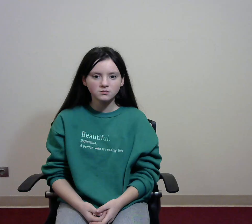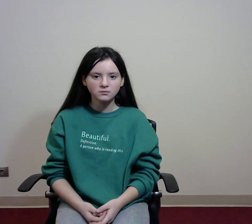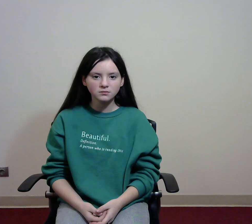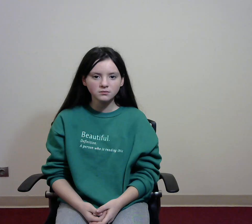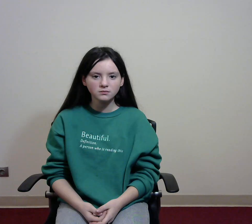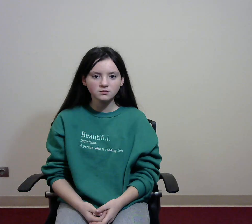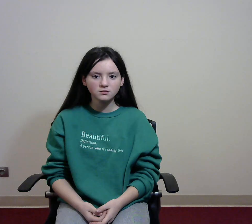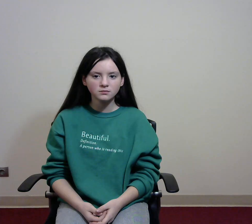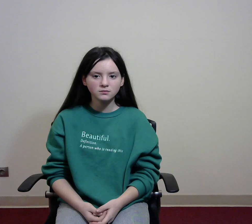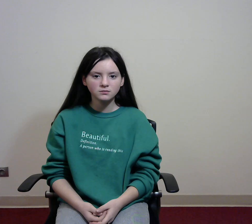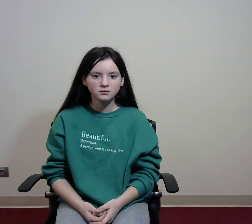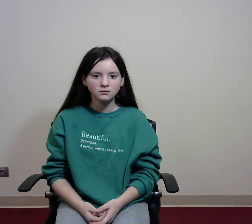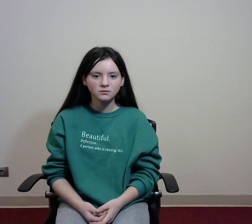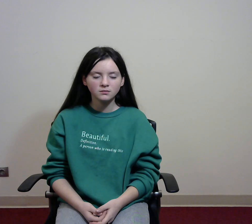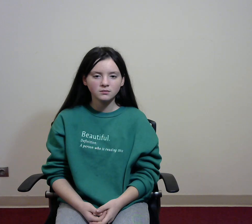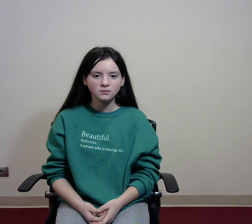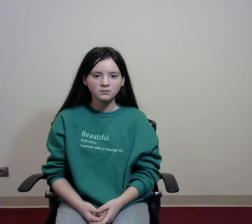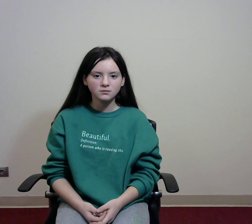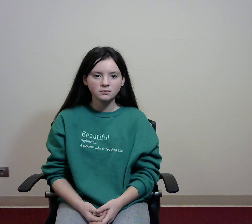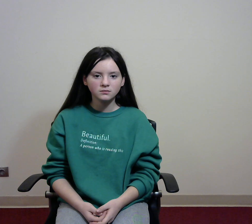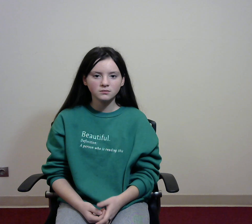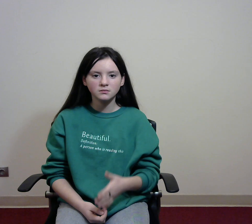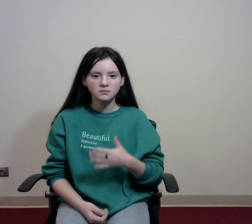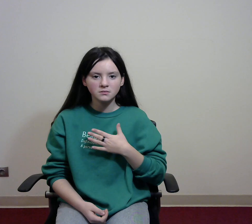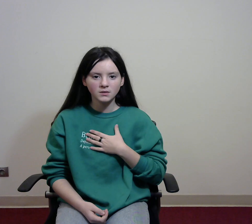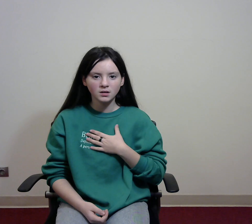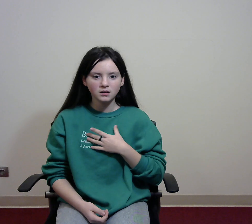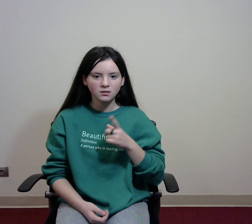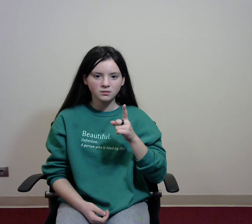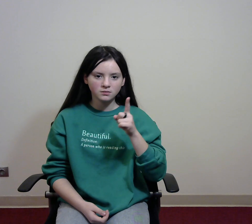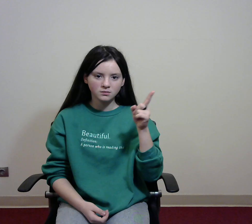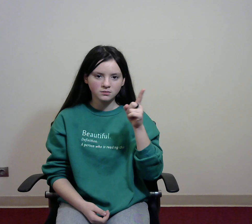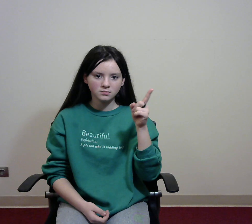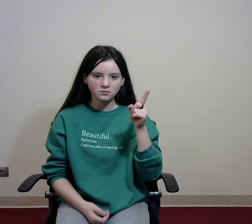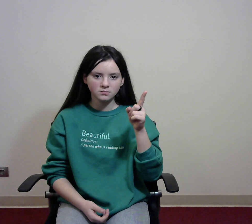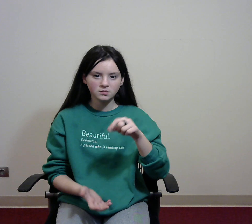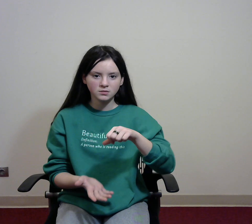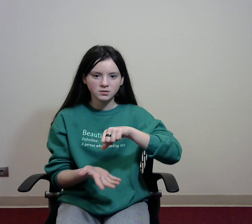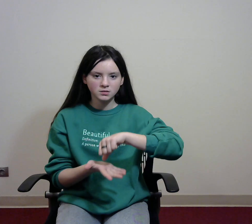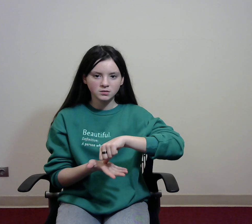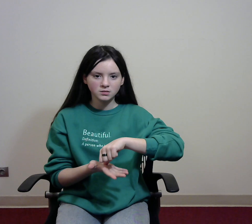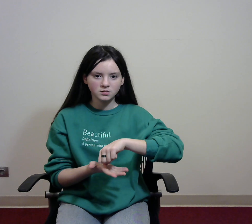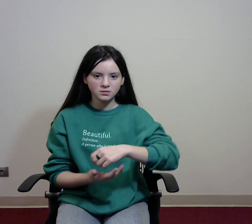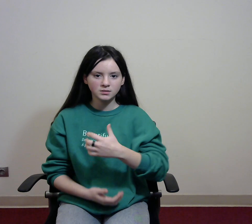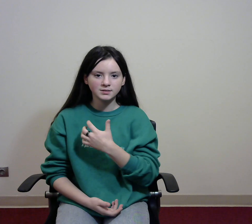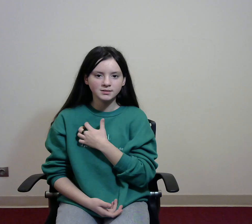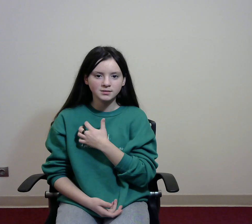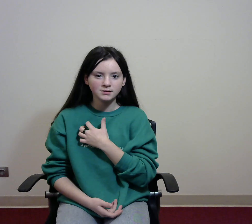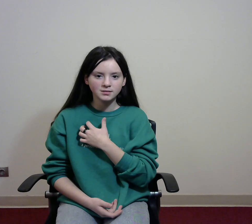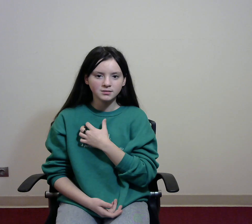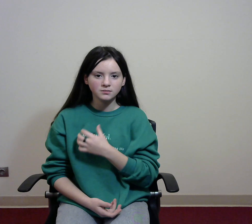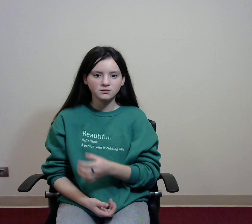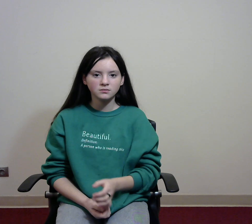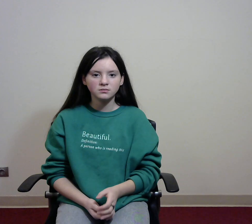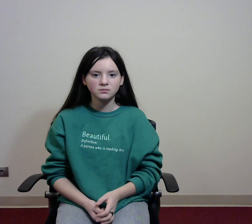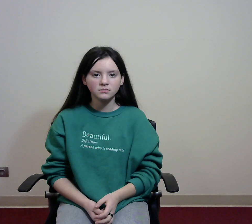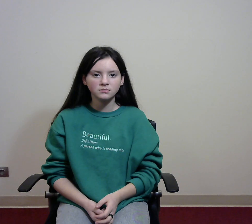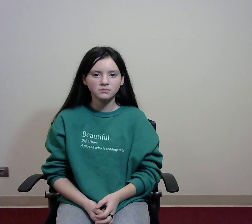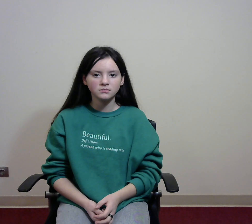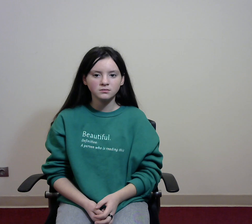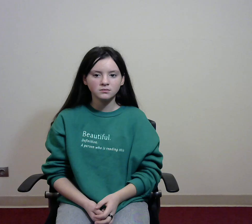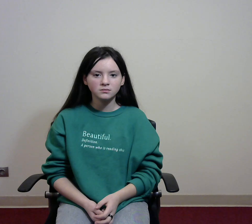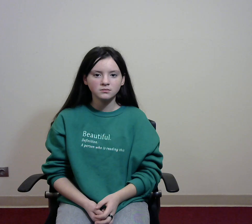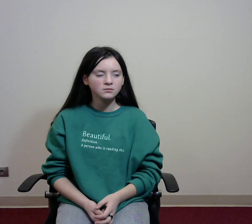Mən orda olmaq istəyərdim